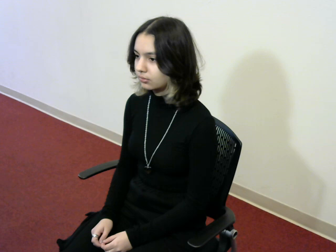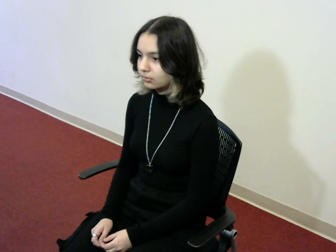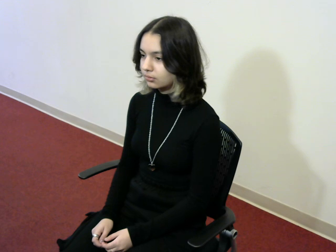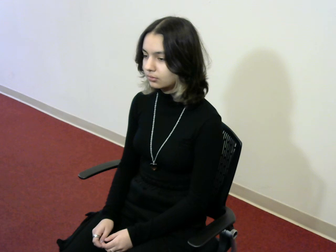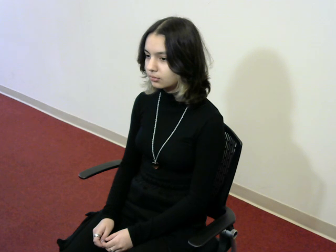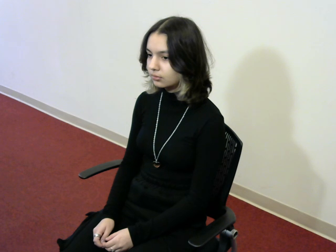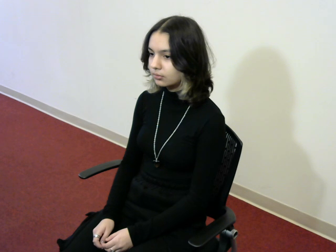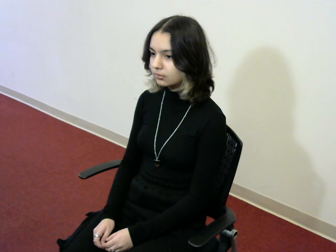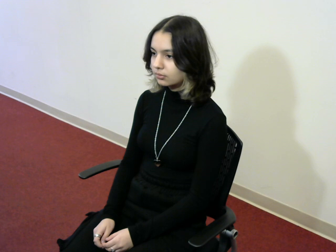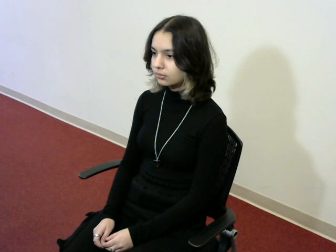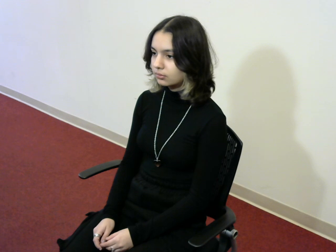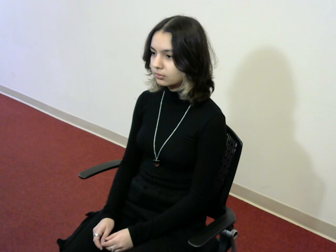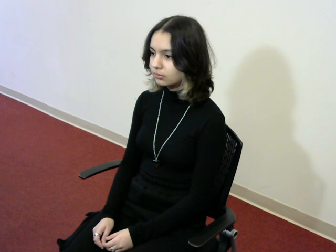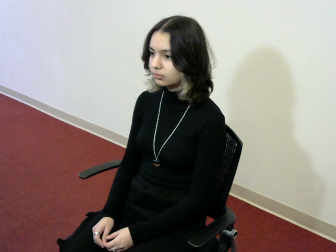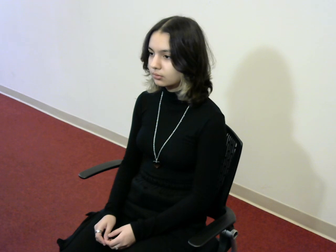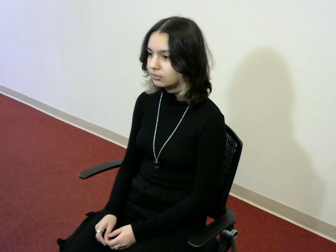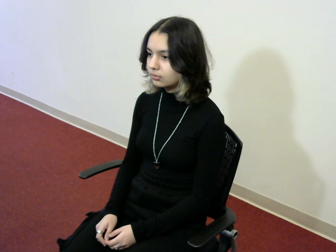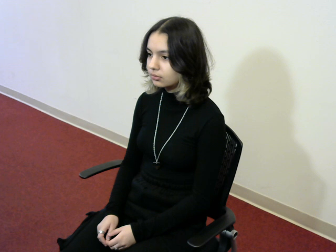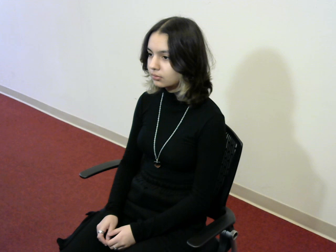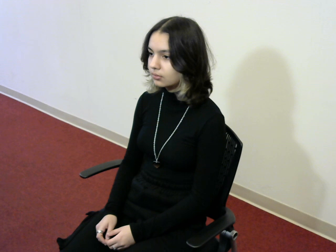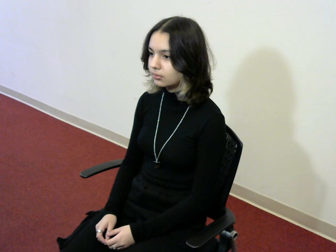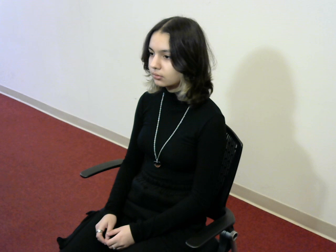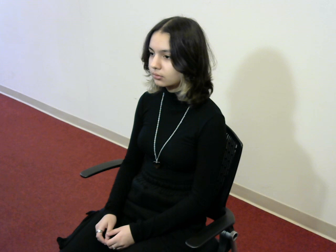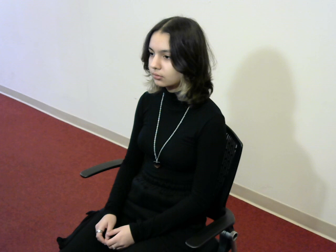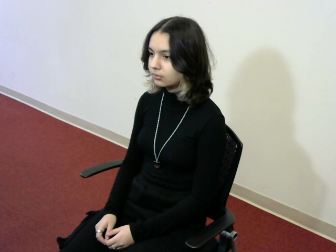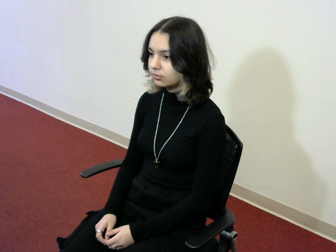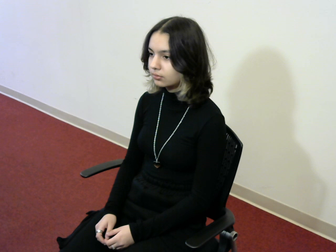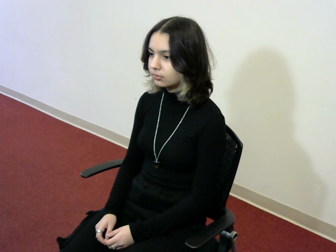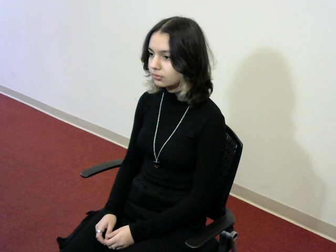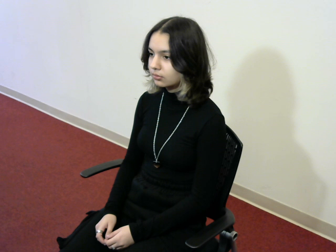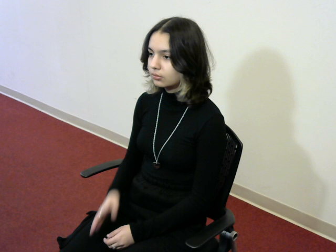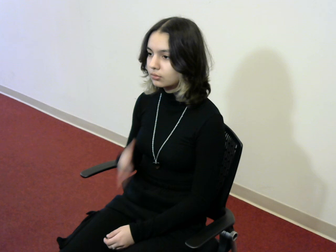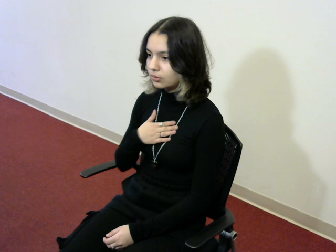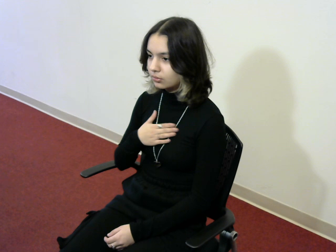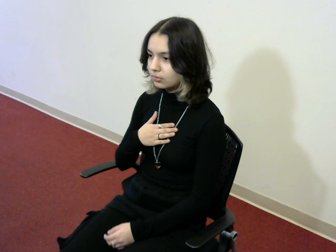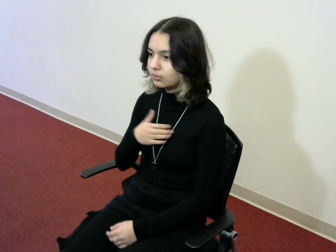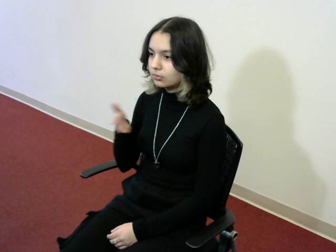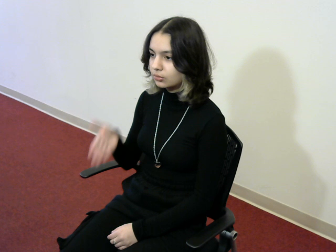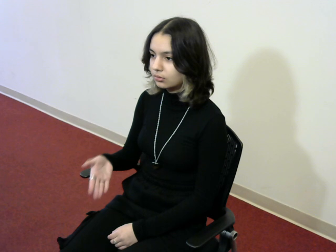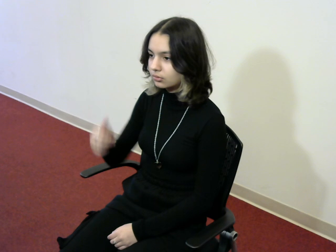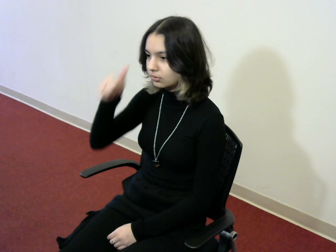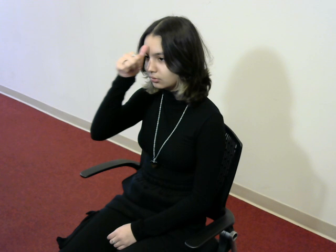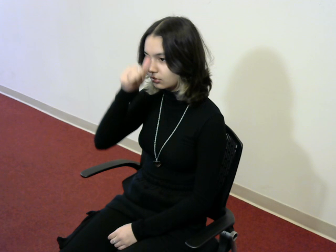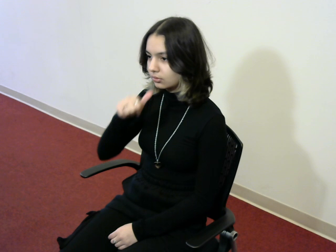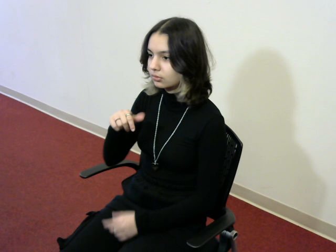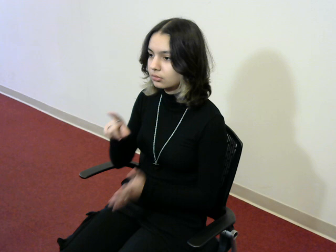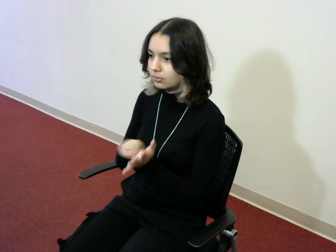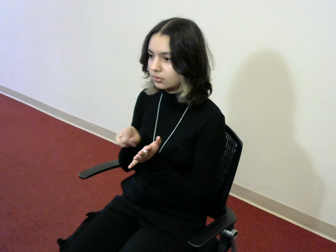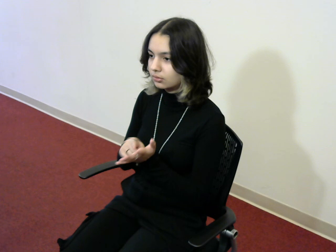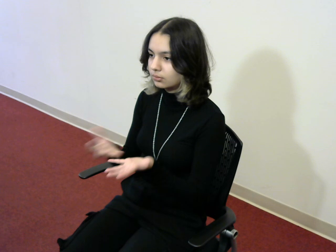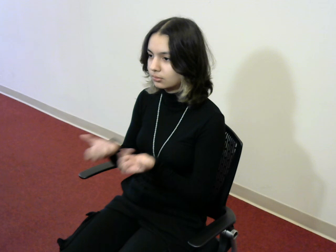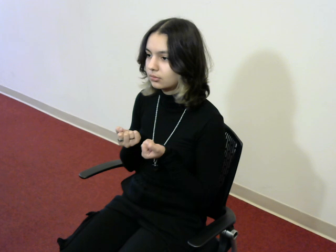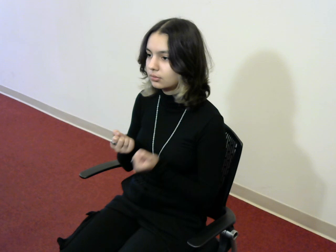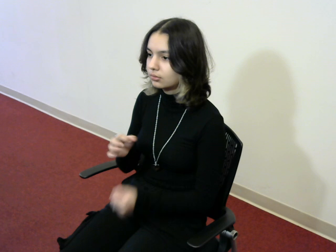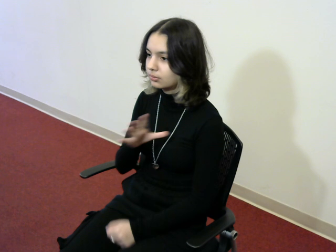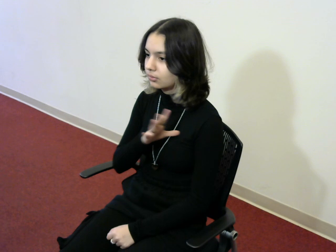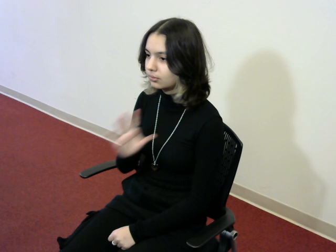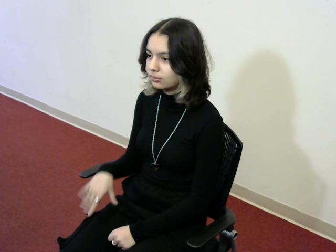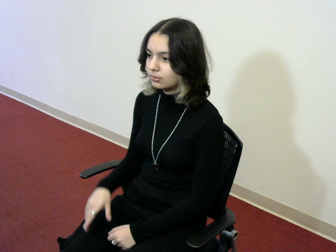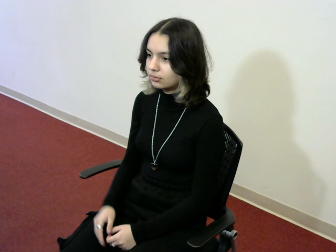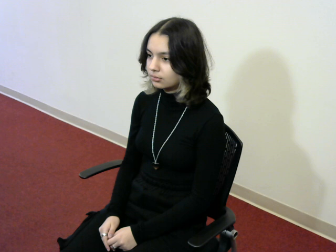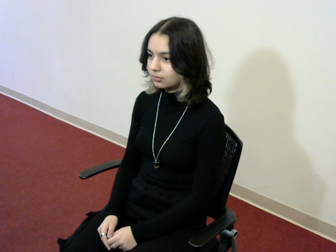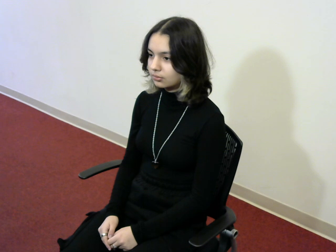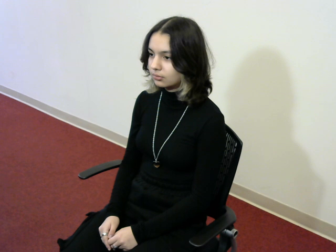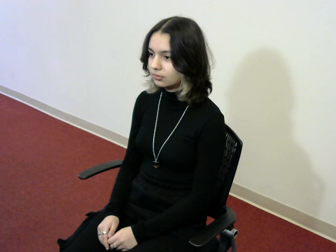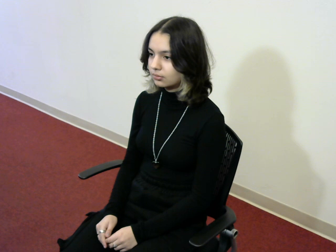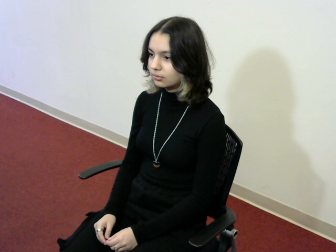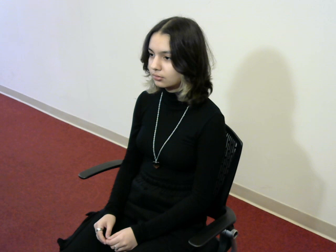Mən bu ay pensiya almamışam